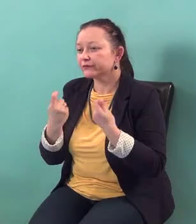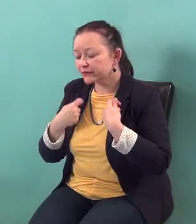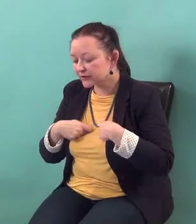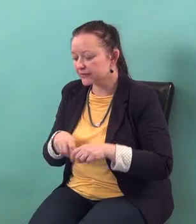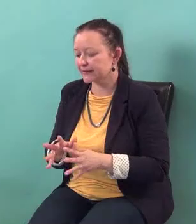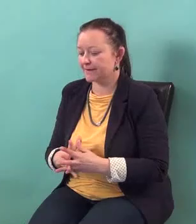Na wieś?